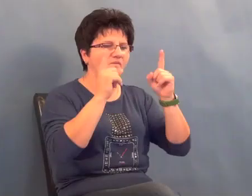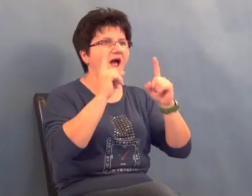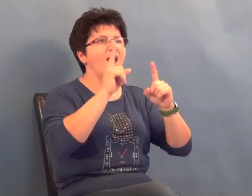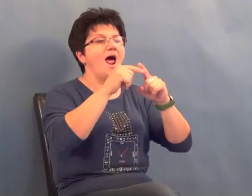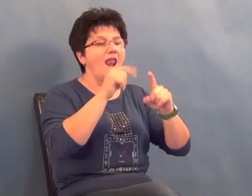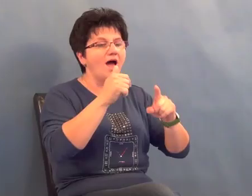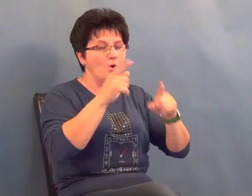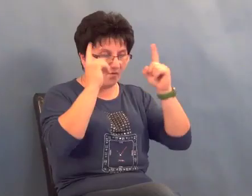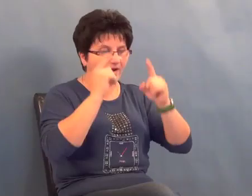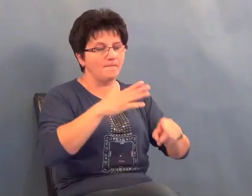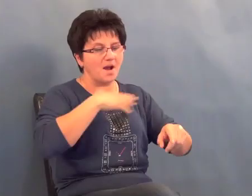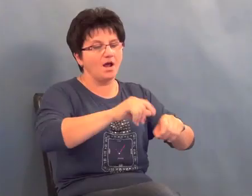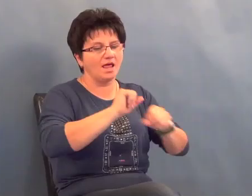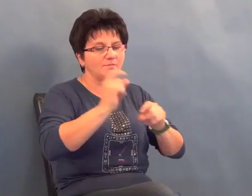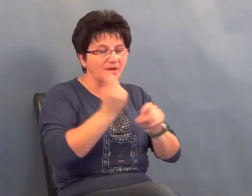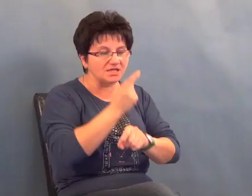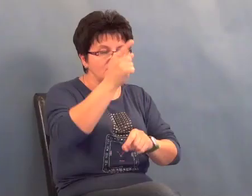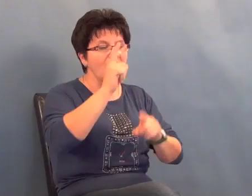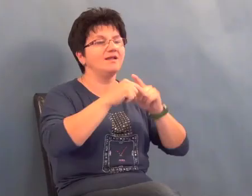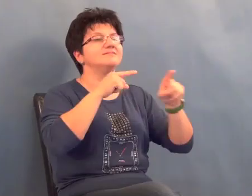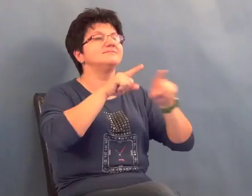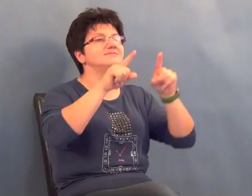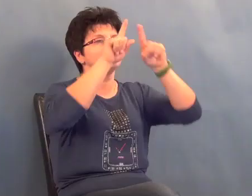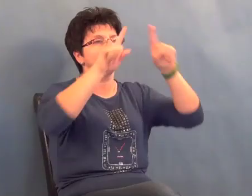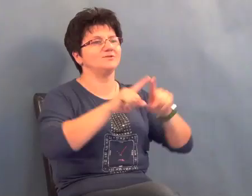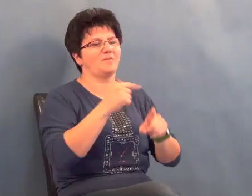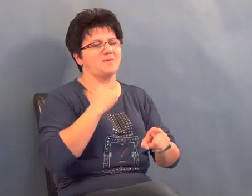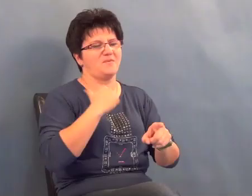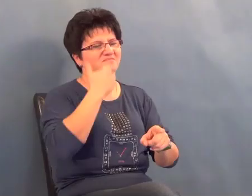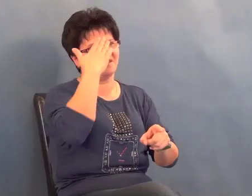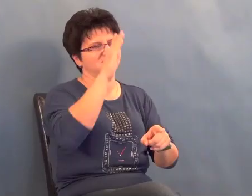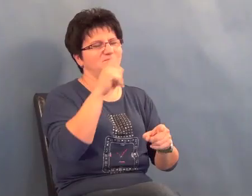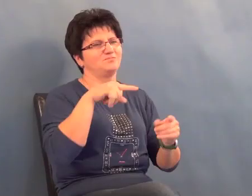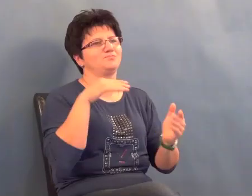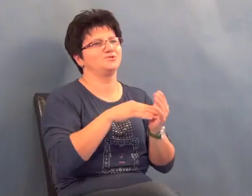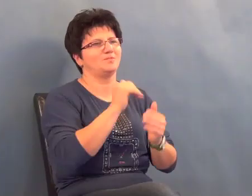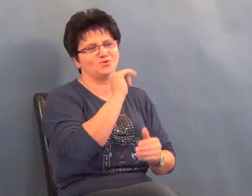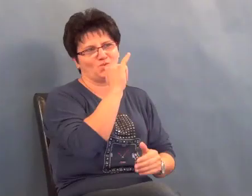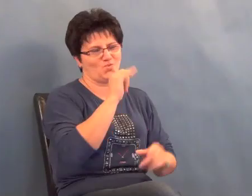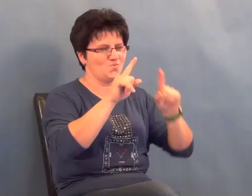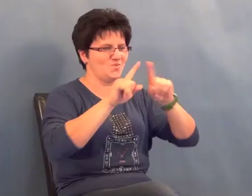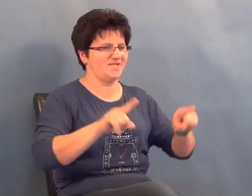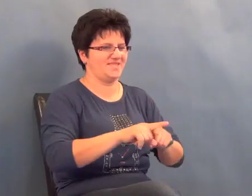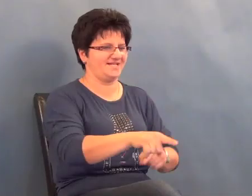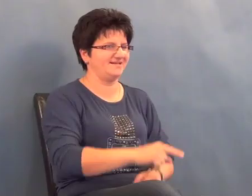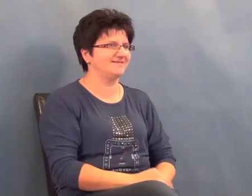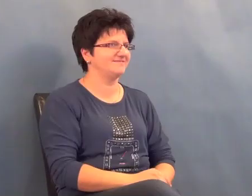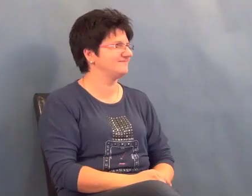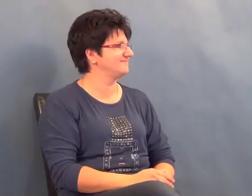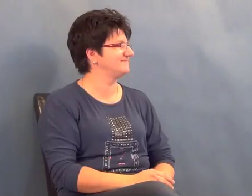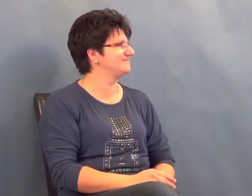To znak ostrzeżenia z innego państwa, to jest białe tło, a trzeba żółte tło.